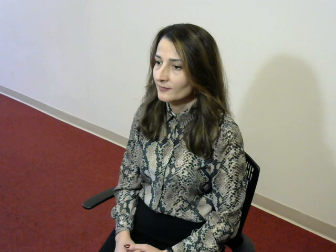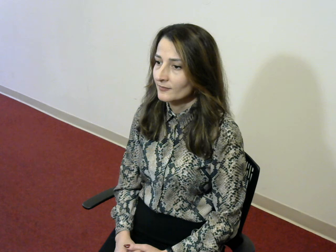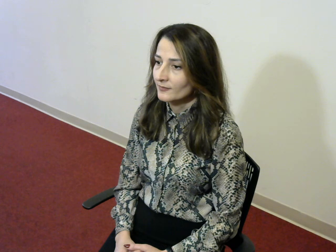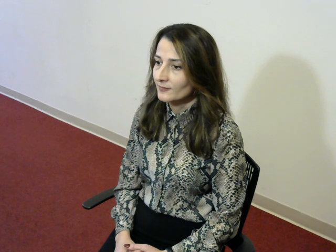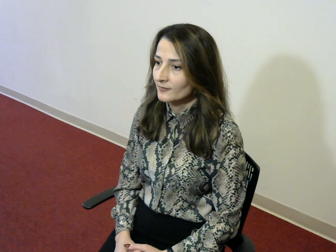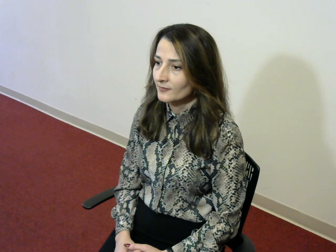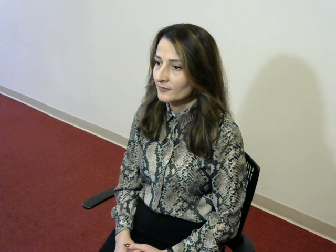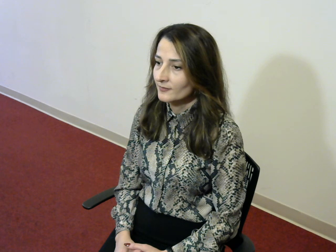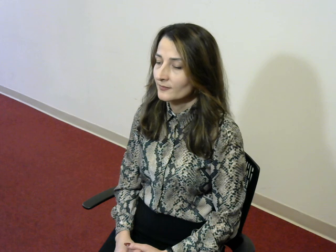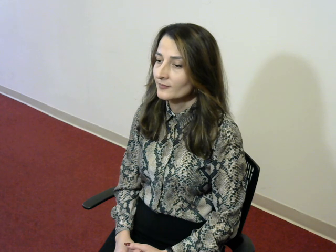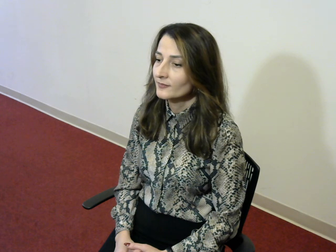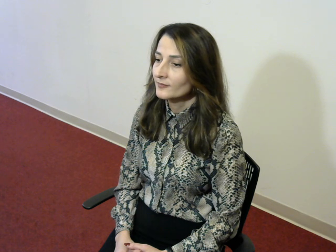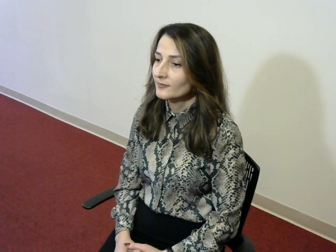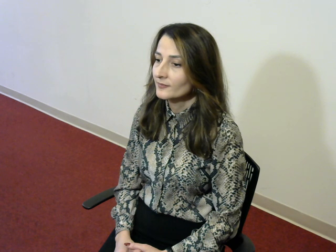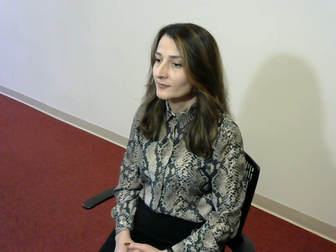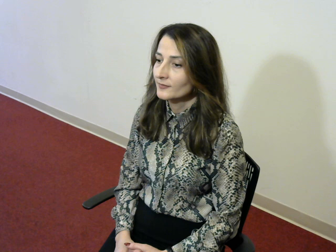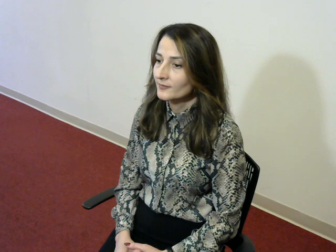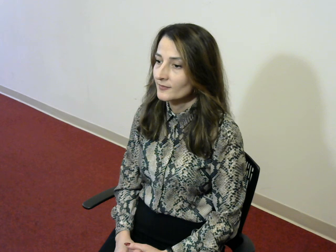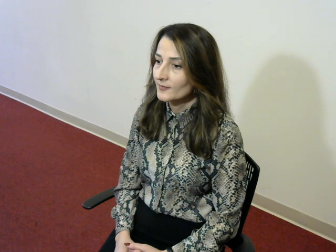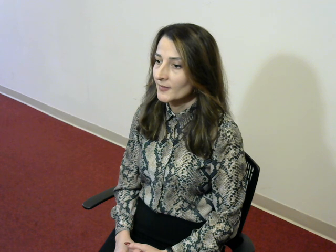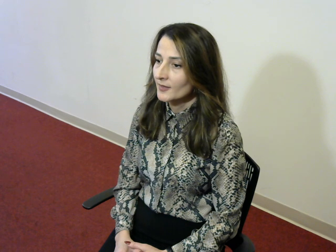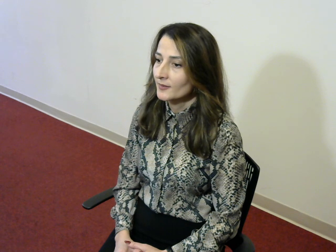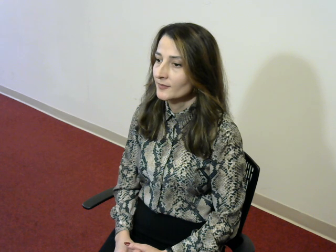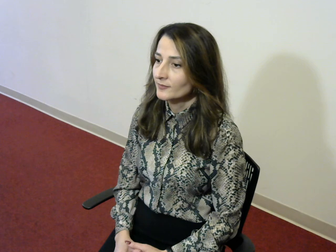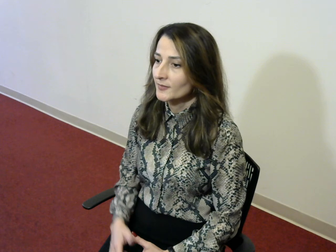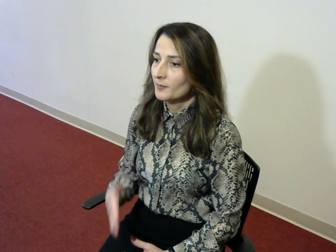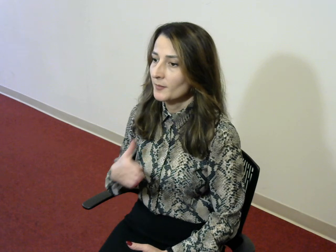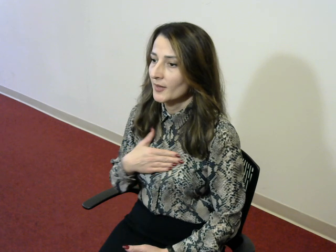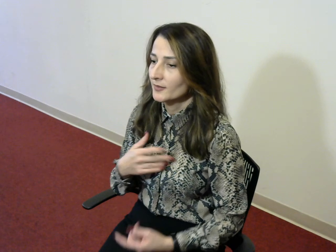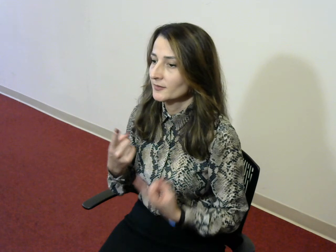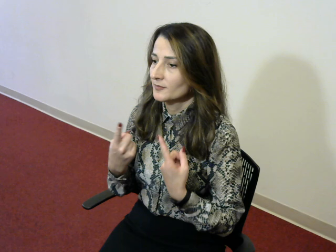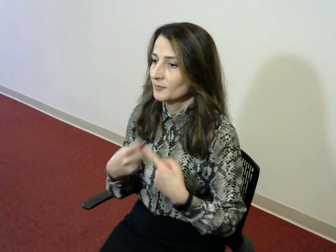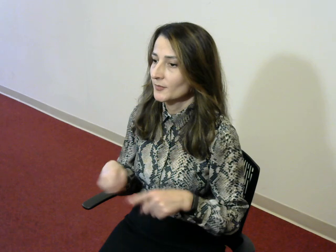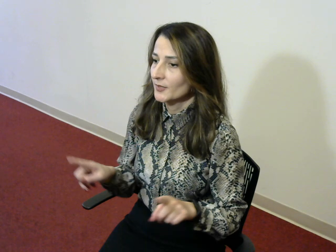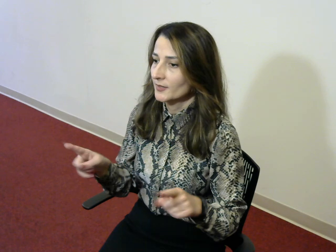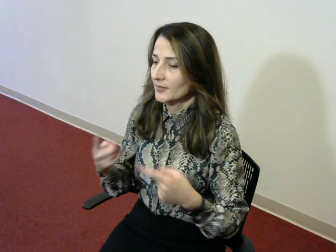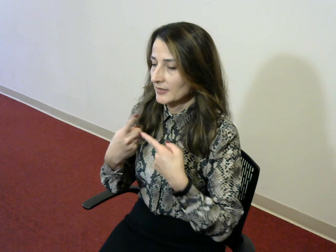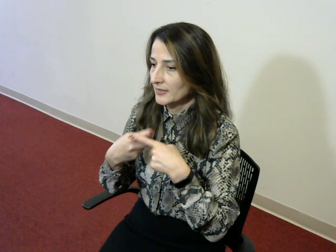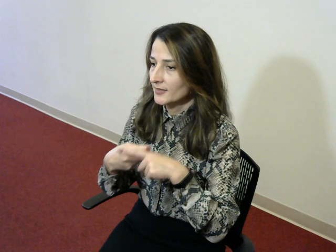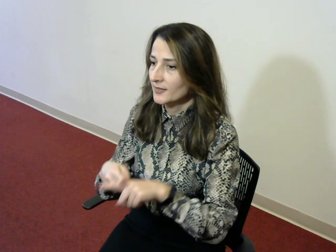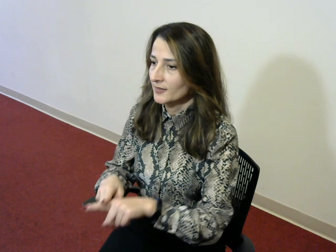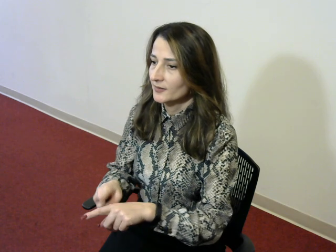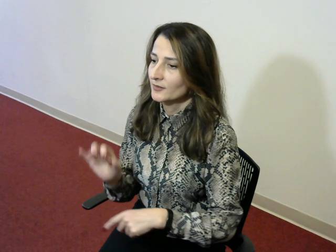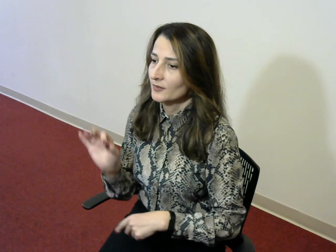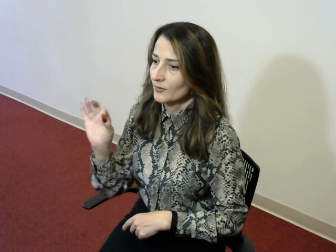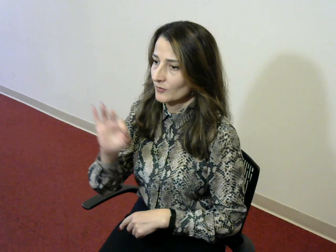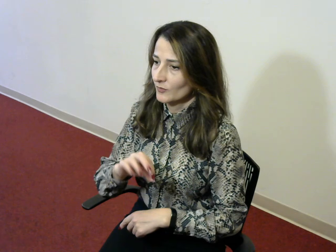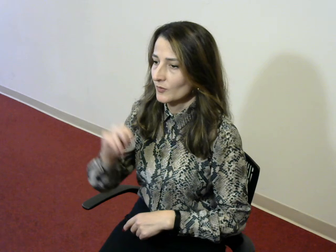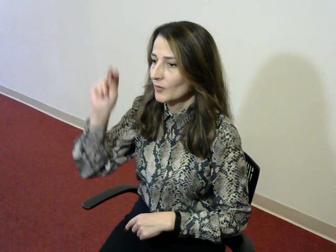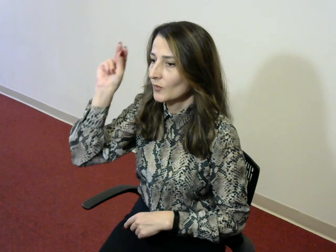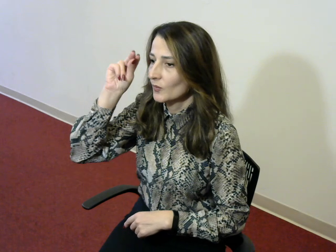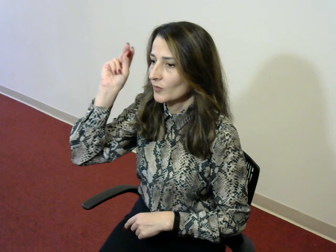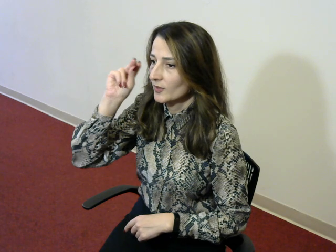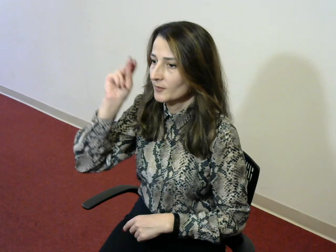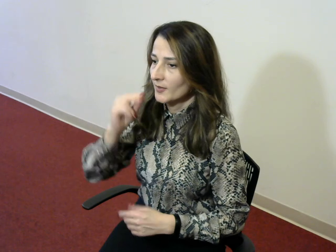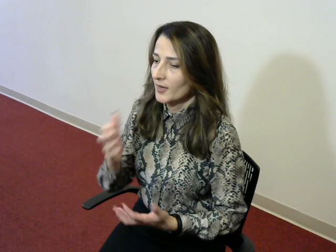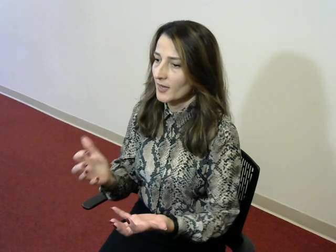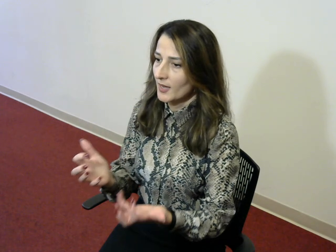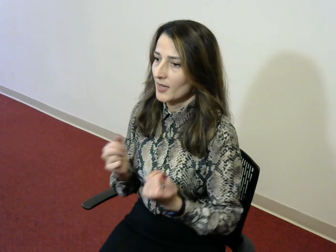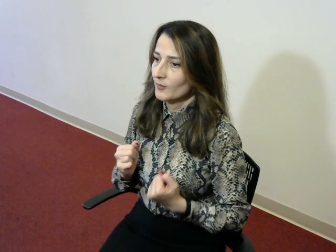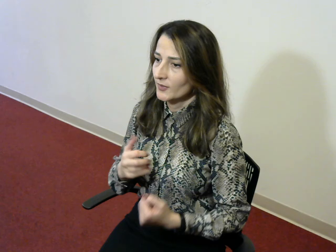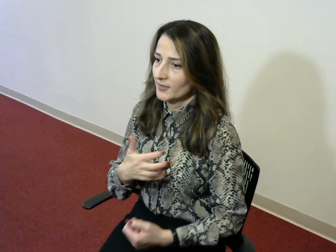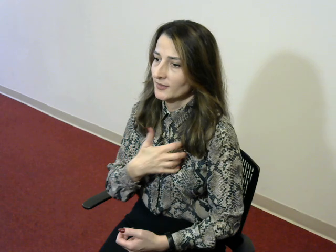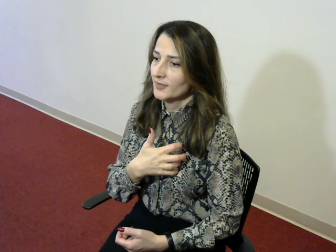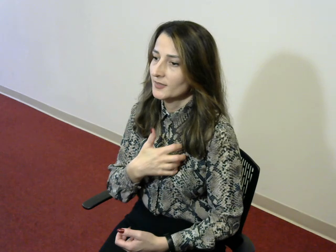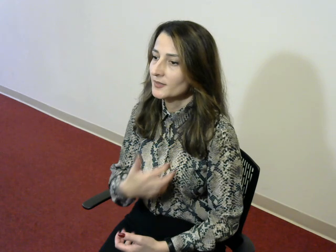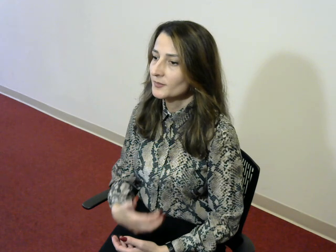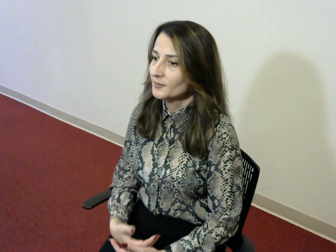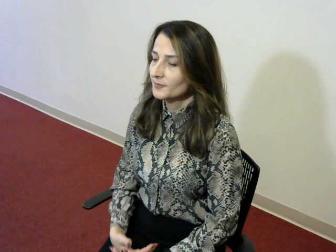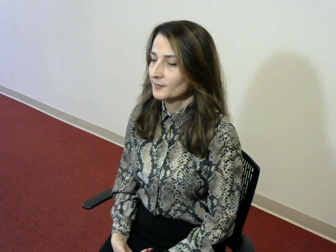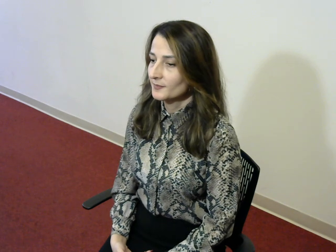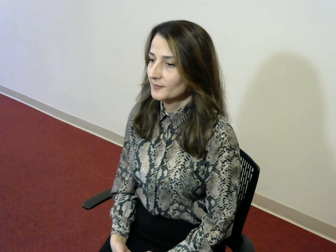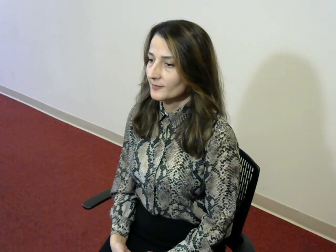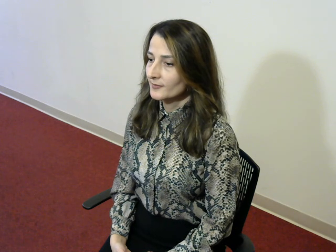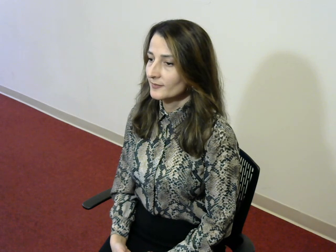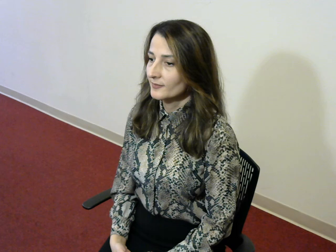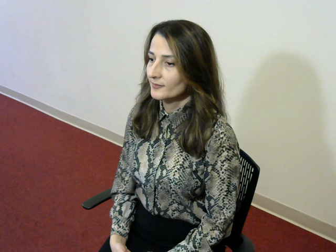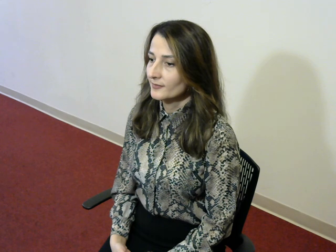Mən fərqli ixtisas üzrə təhsil almaq istəyirəm